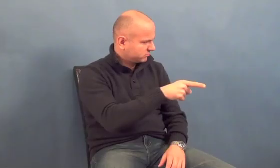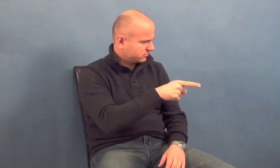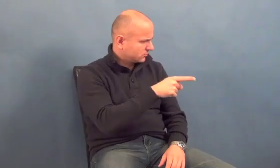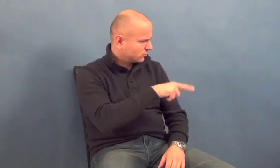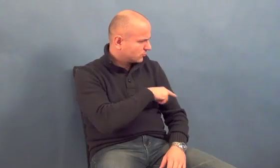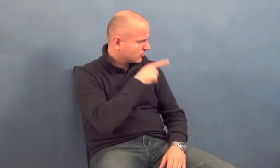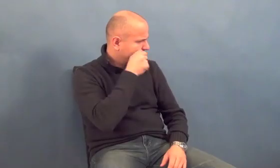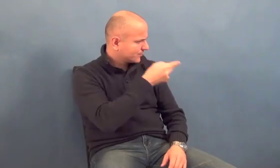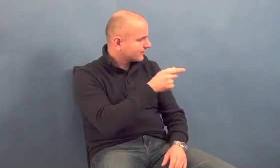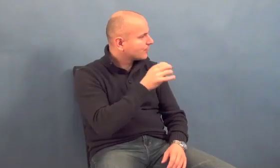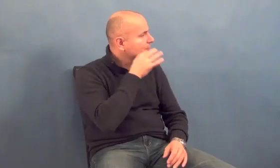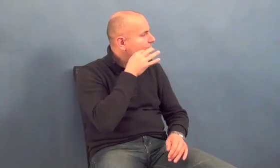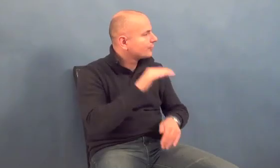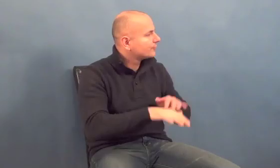Kot się zastanawiał, co tak długo śpi i leży.